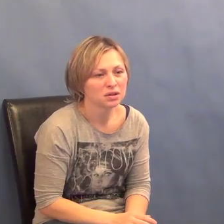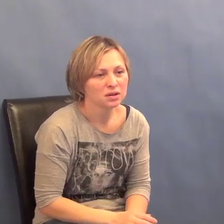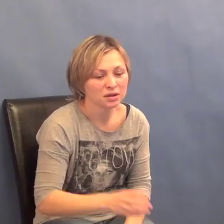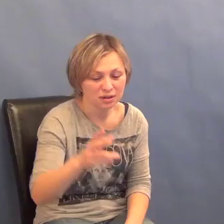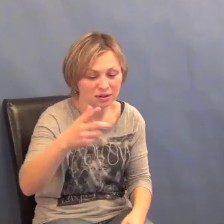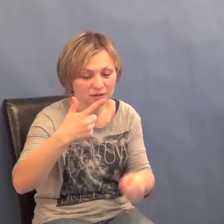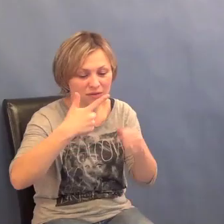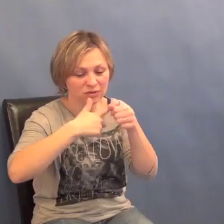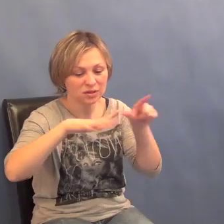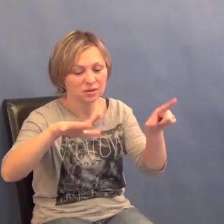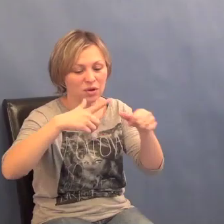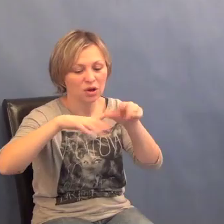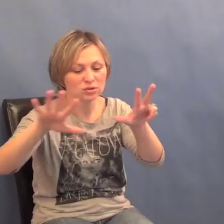Dwudziesty siódmy i dwudziesty ósmy.